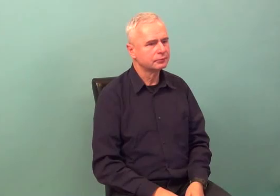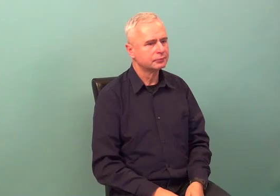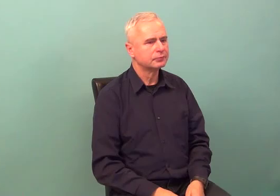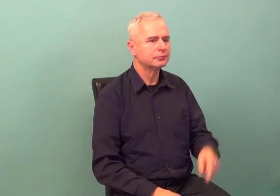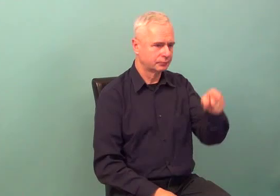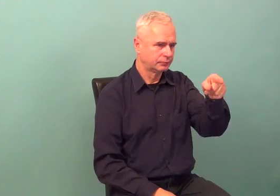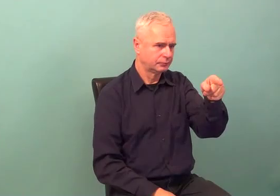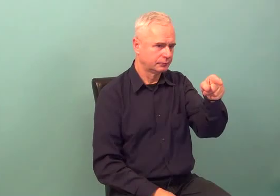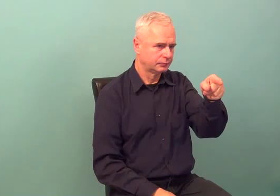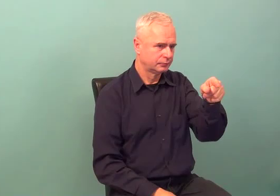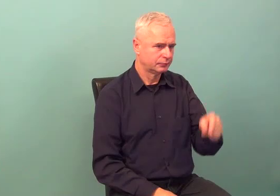Ty.